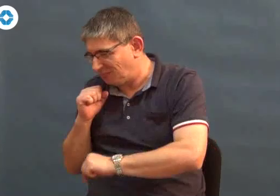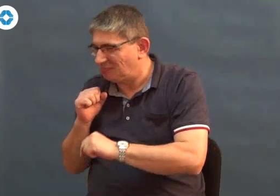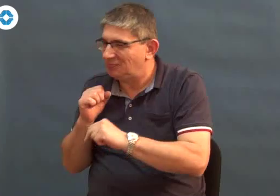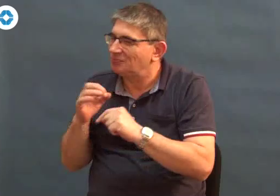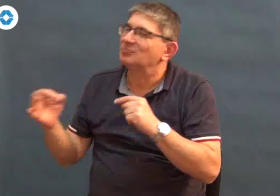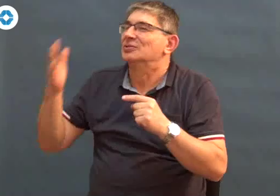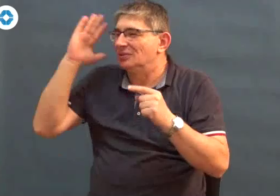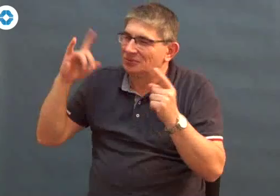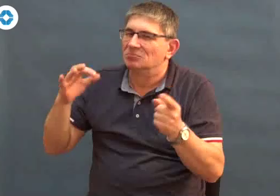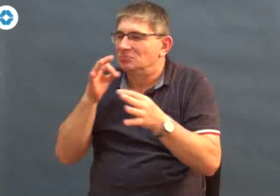Wita się z pozostałymi i pyta o coś.